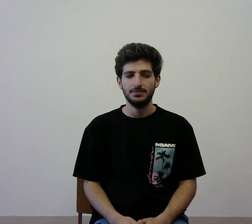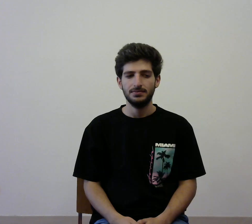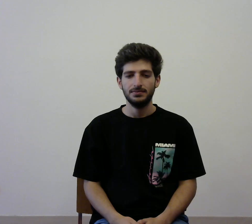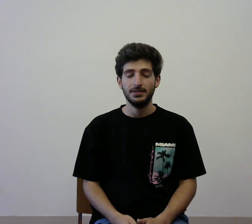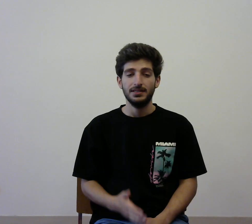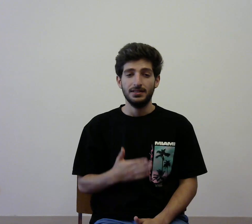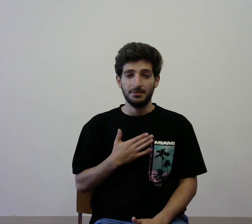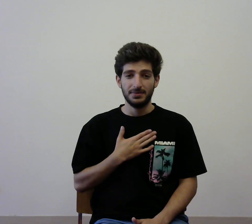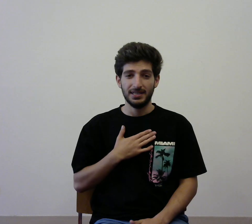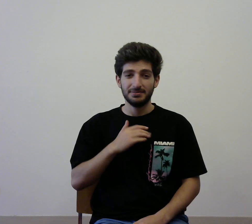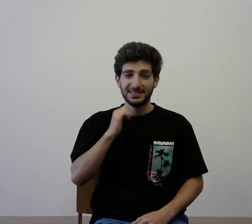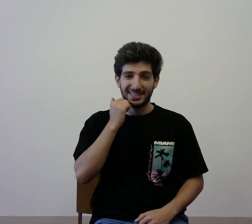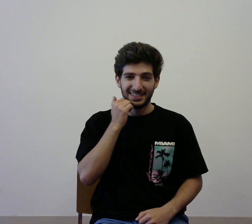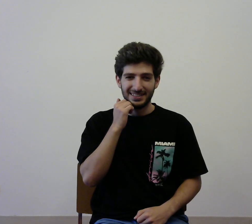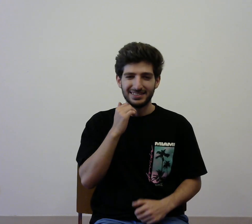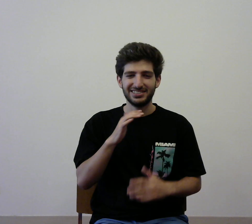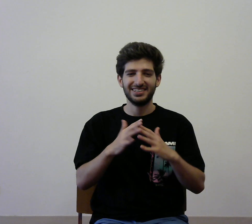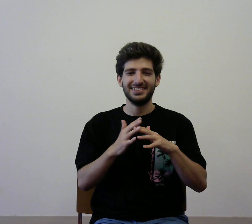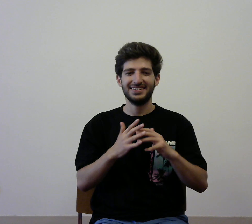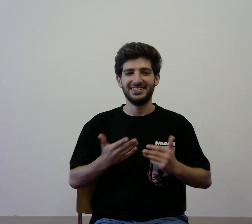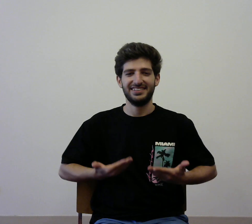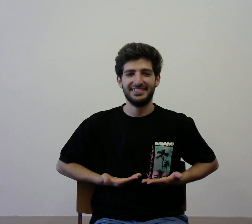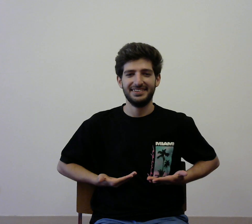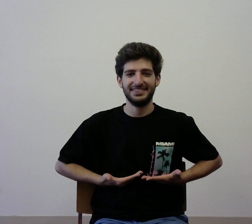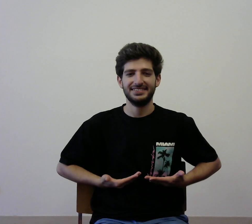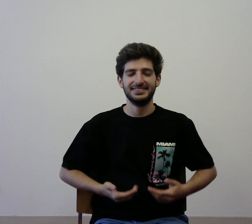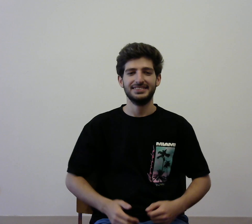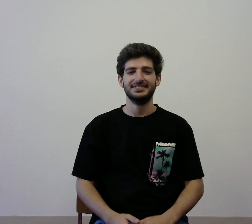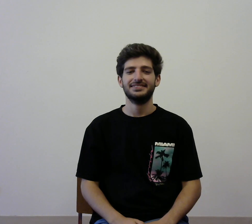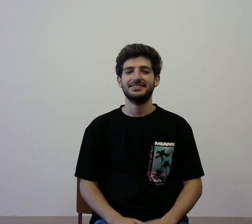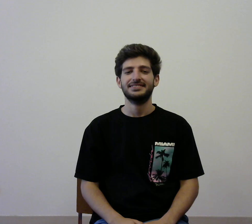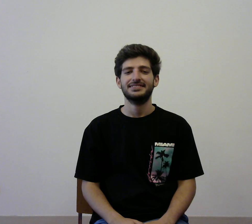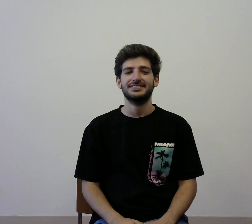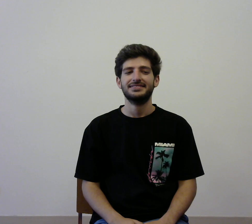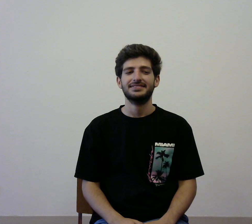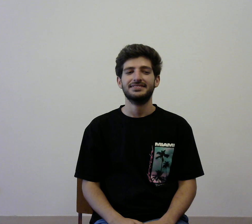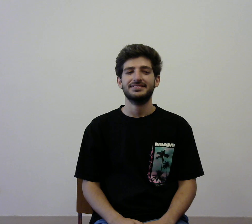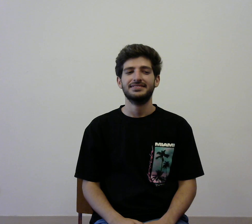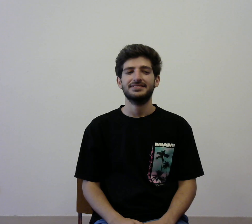Mənim nənəm kənddə yaşayır